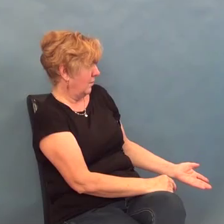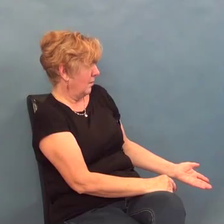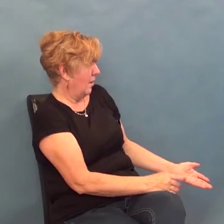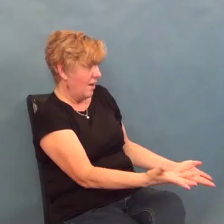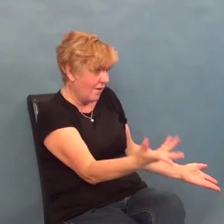Prawda.